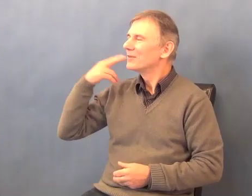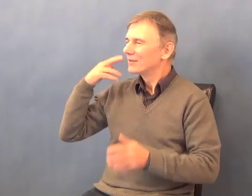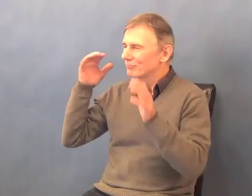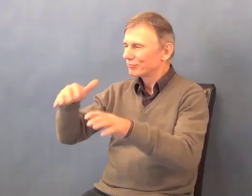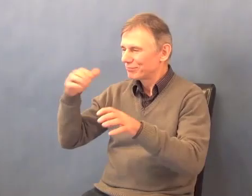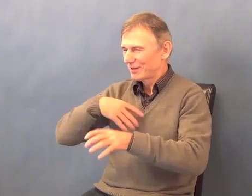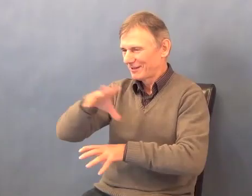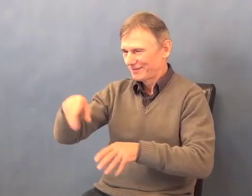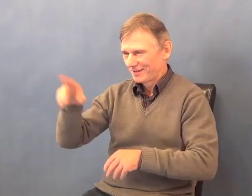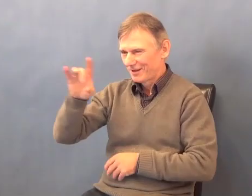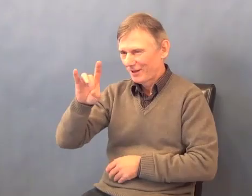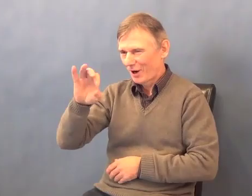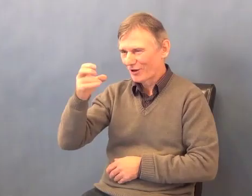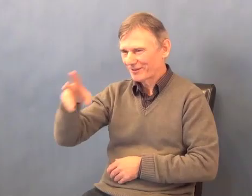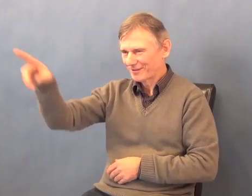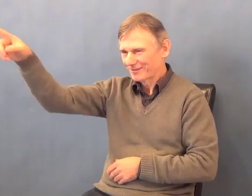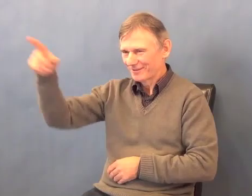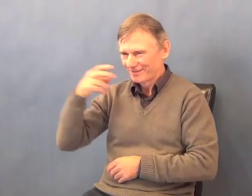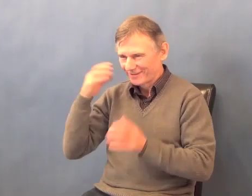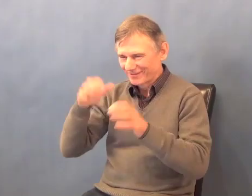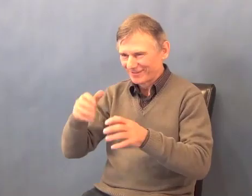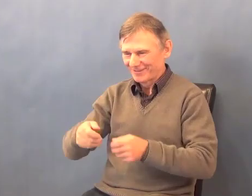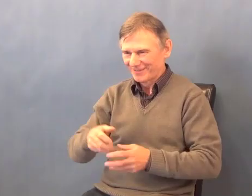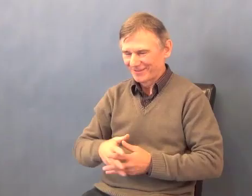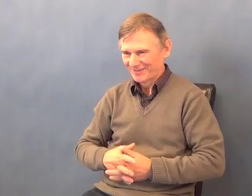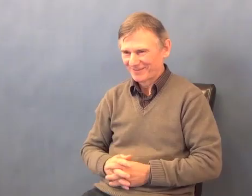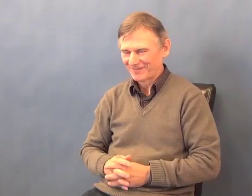Dawniej Głusi spotykali się w "Gongu", dużo osób przychodziło.